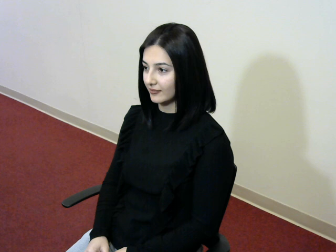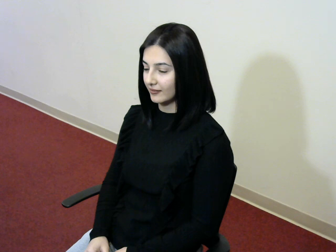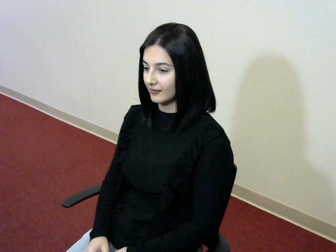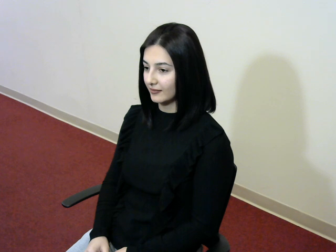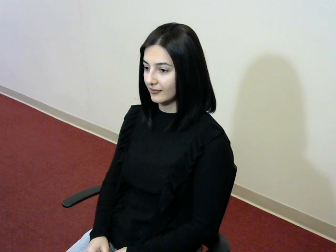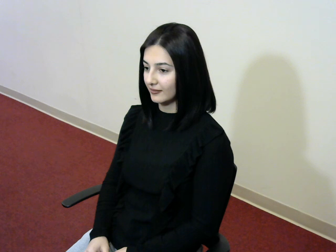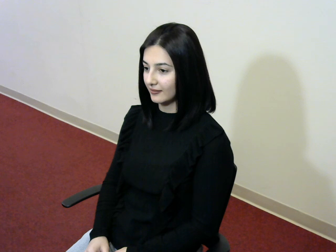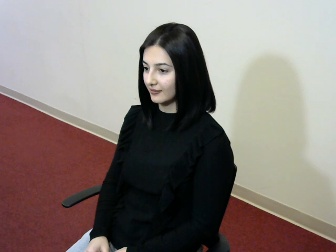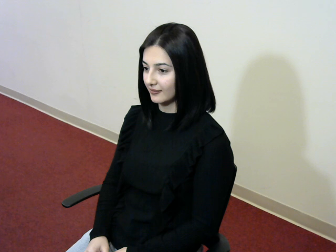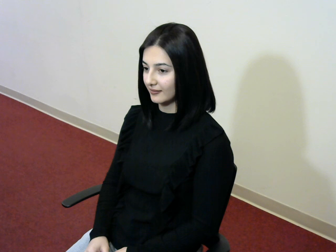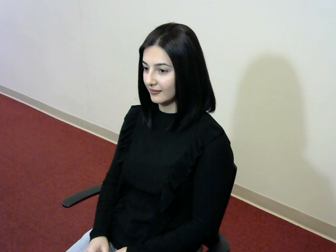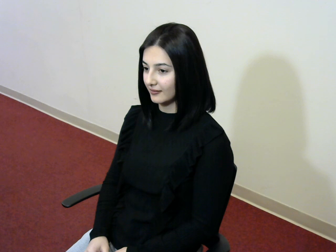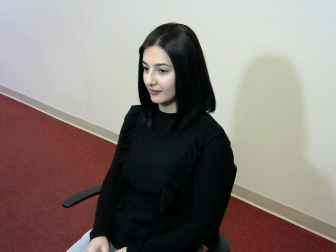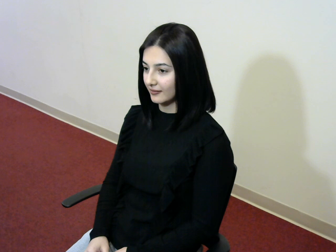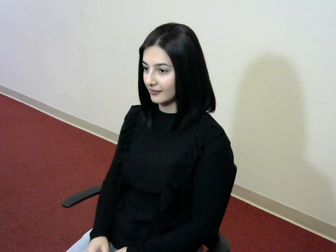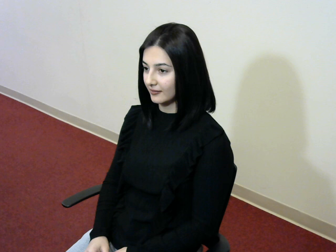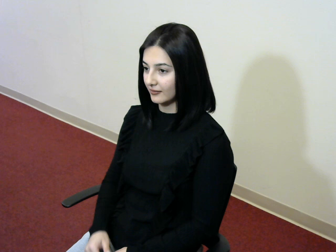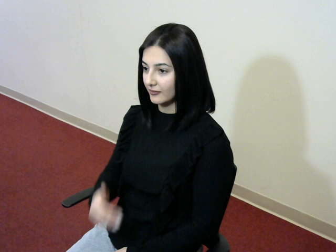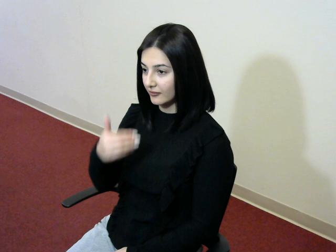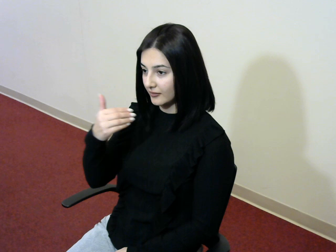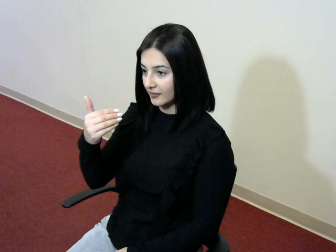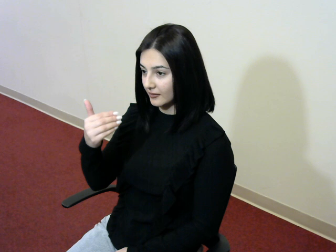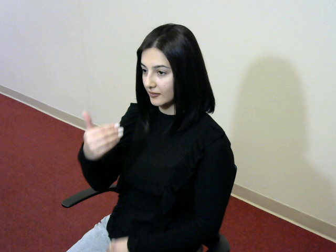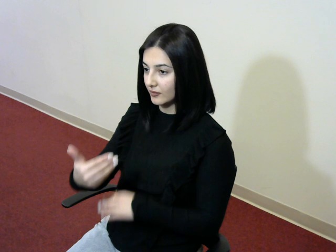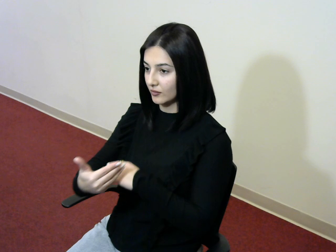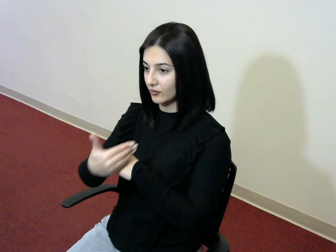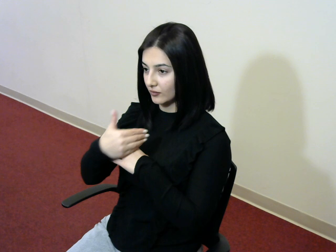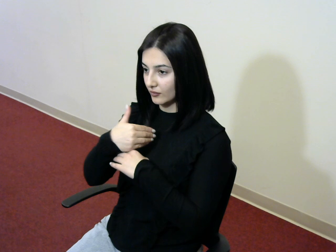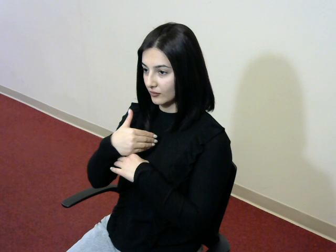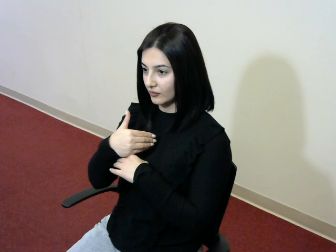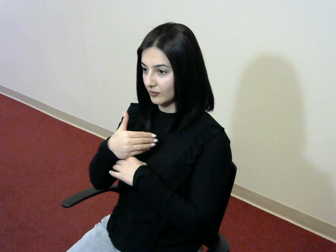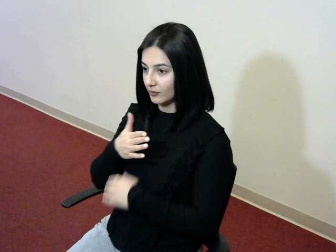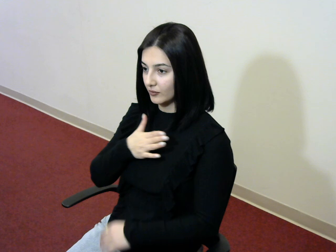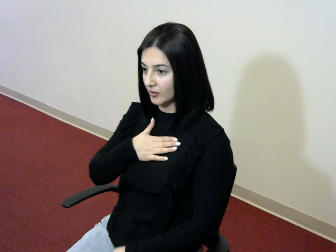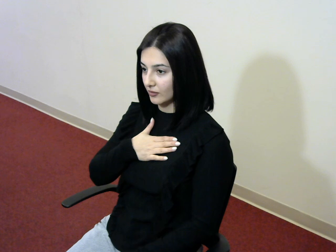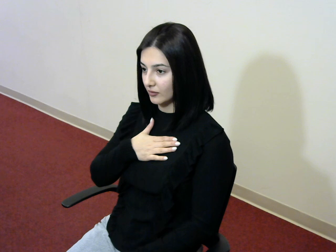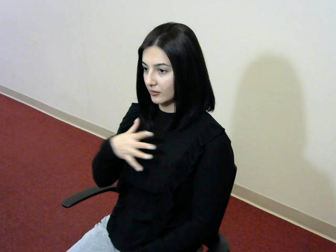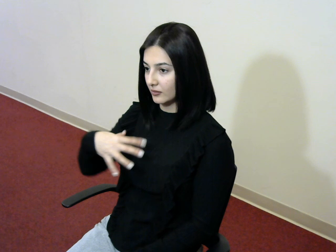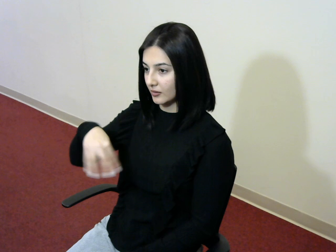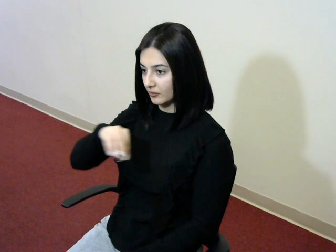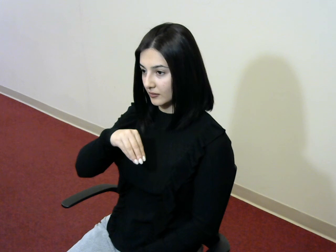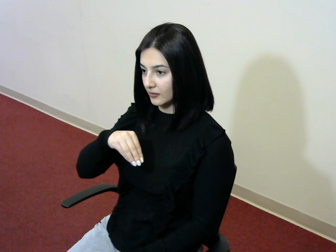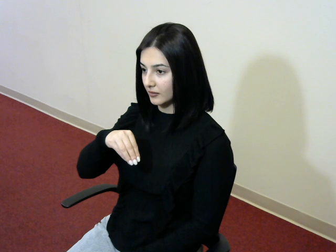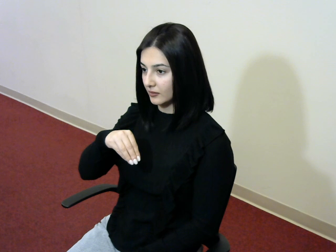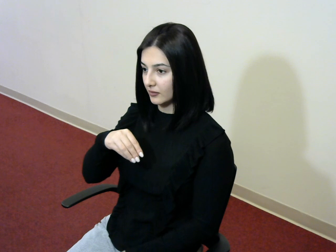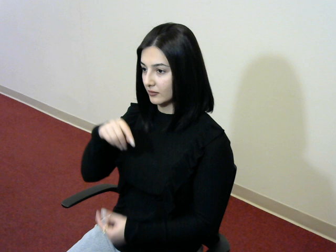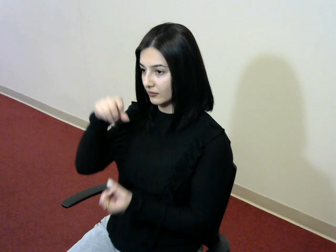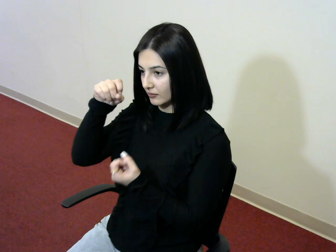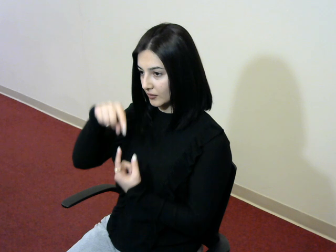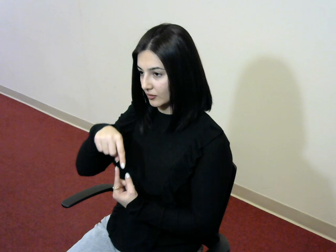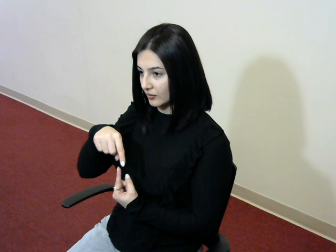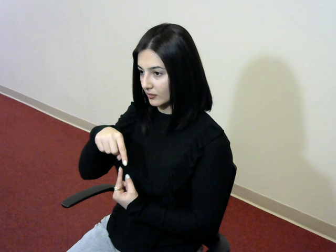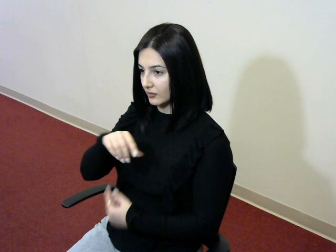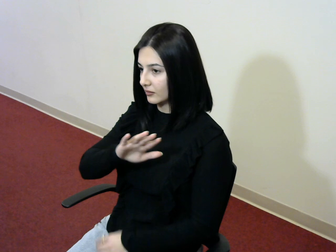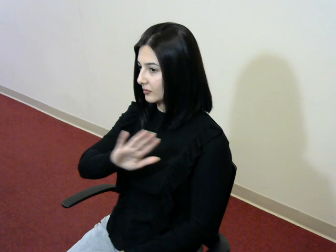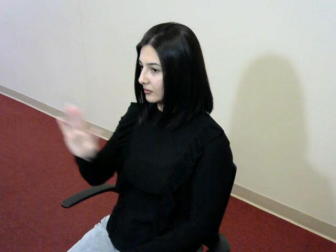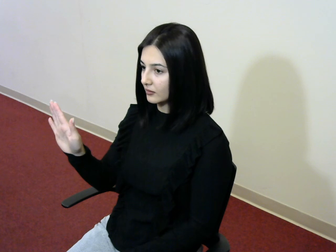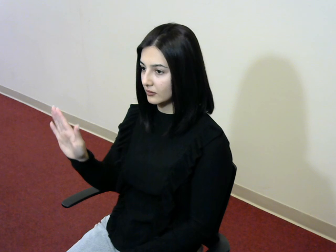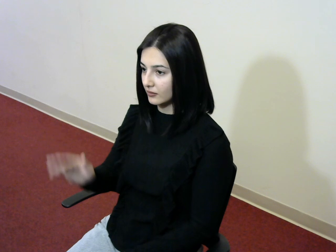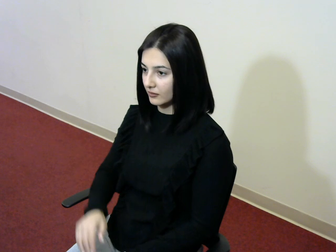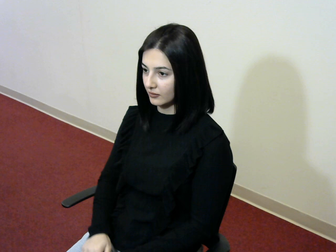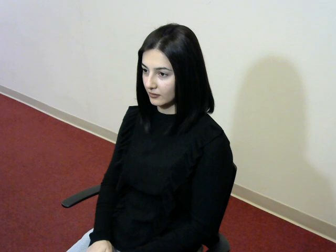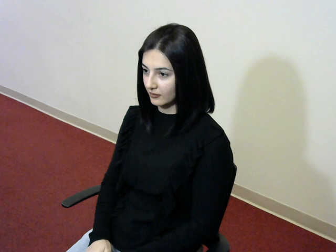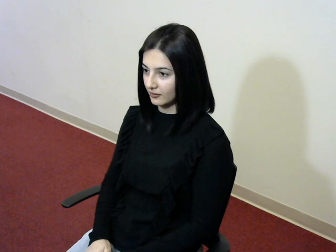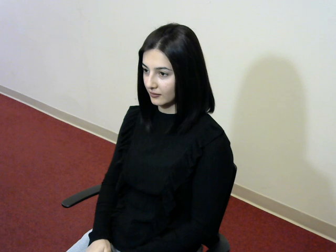Sizin müraciətiniz bizə uyğun deyildir